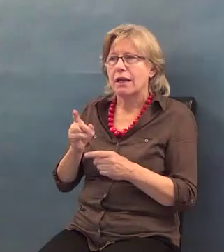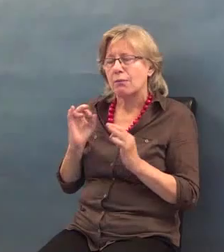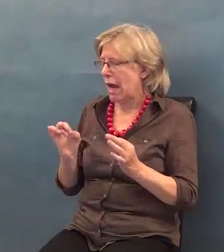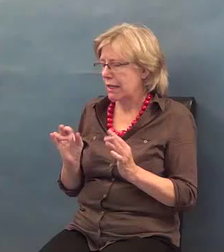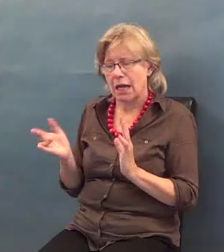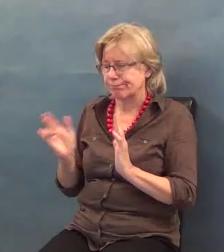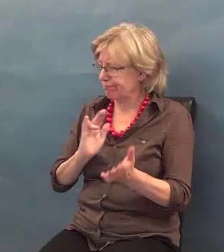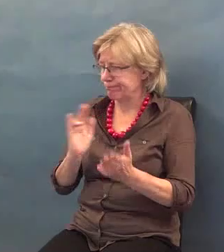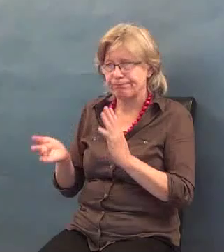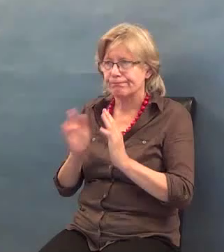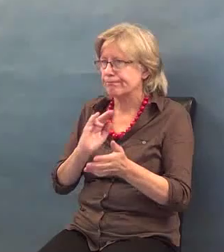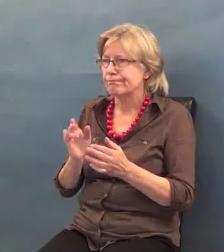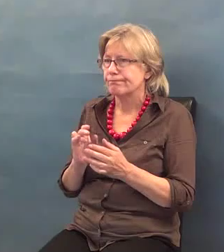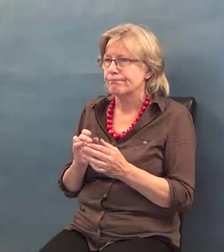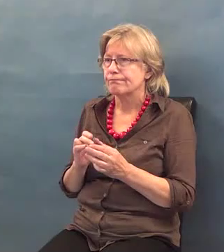Nie bardzo.